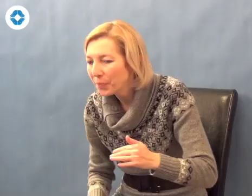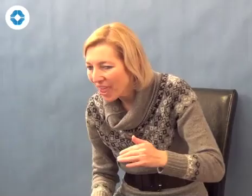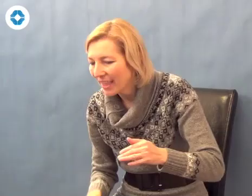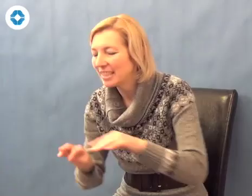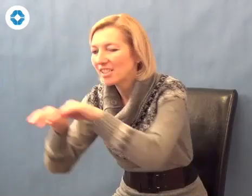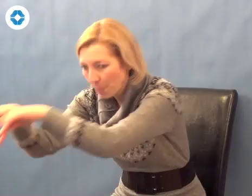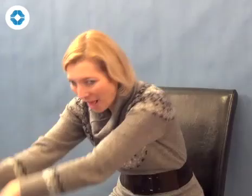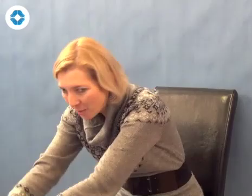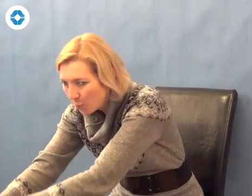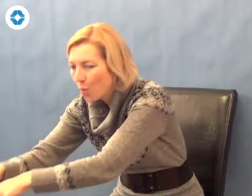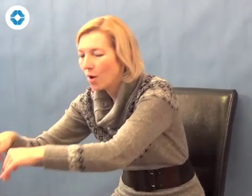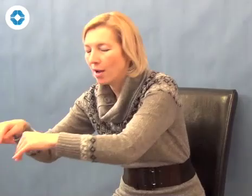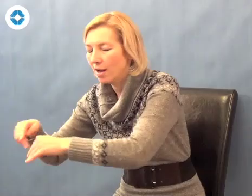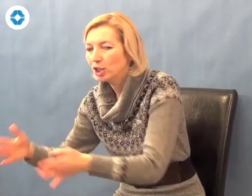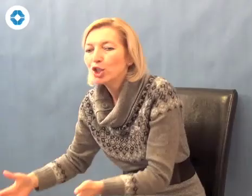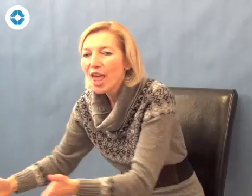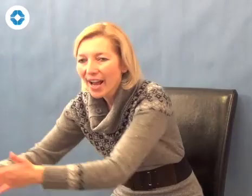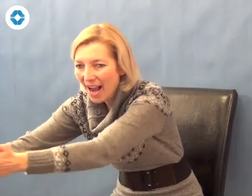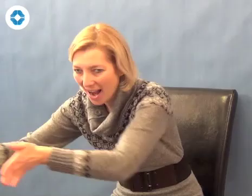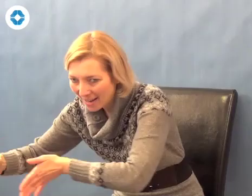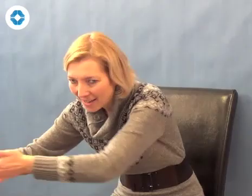Wpadli do rzeki.